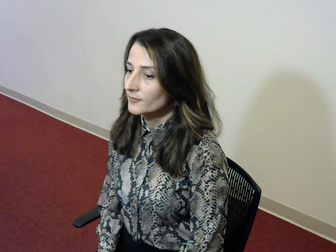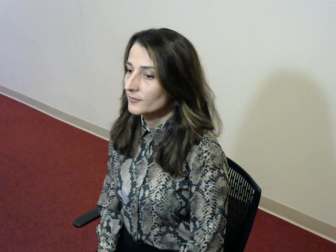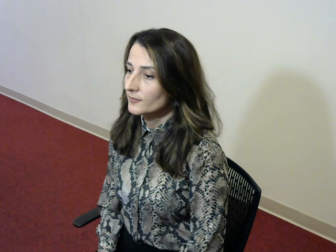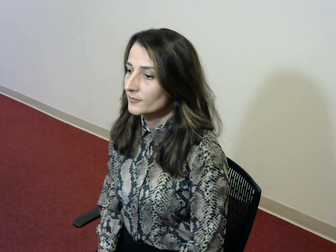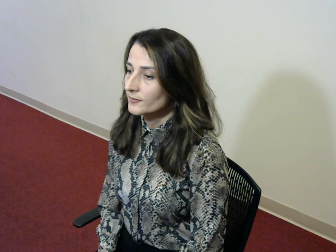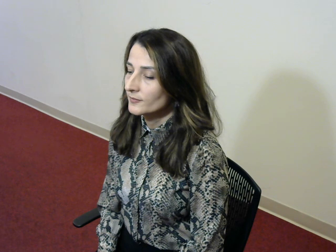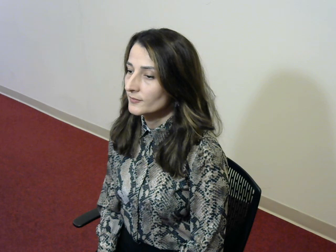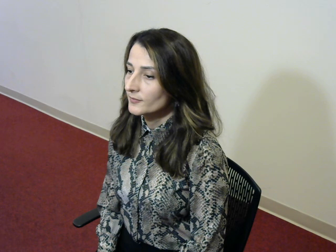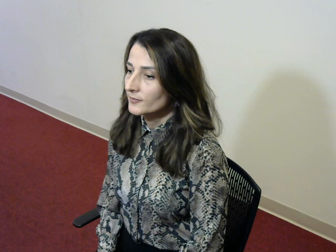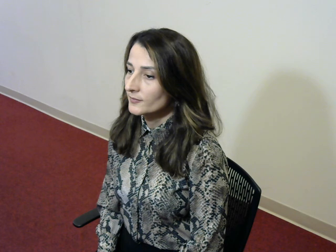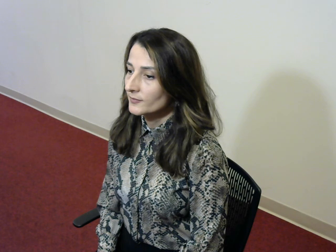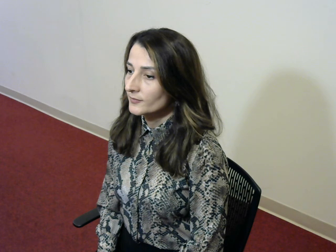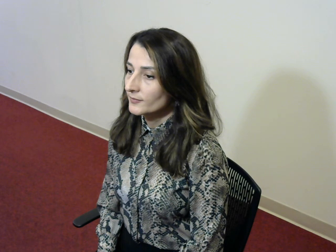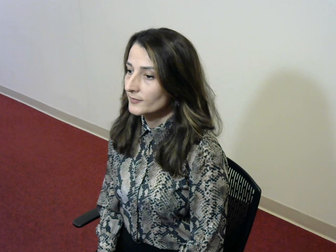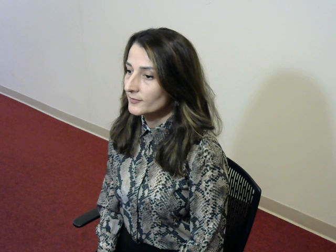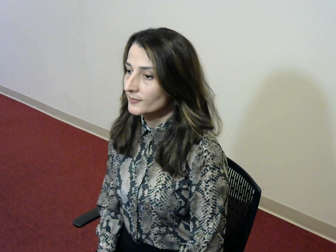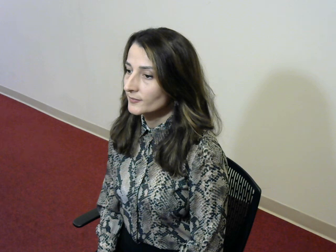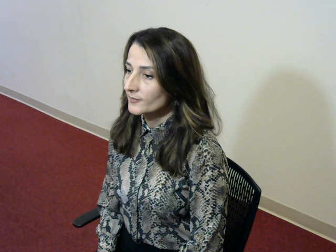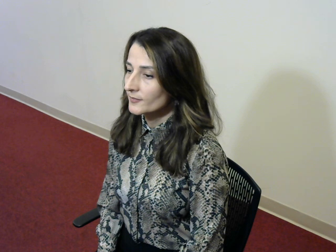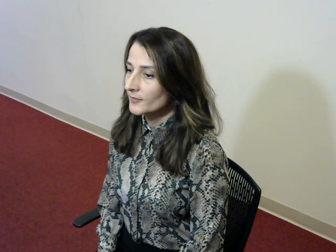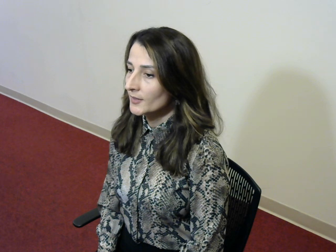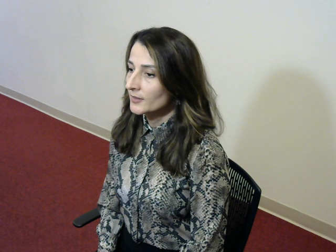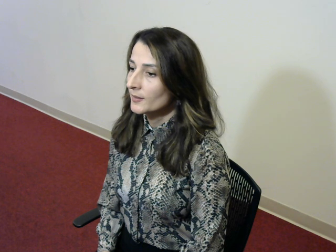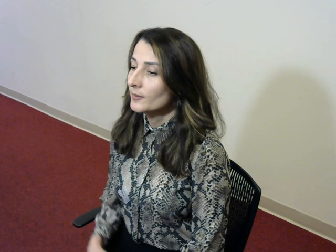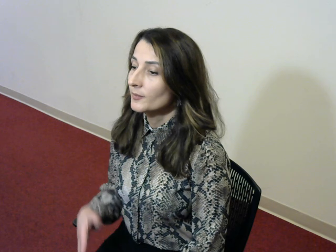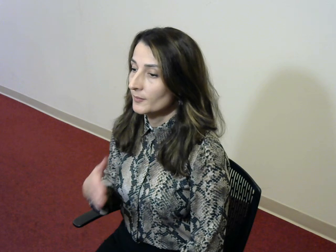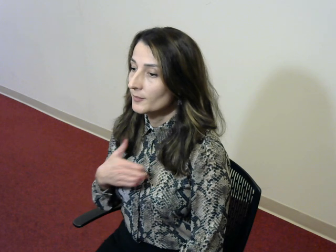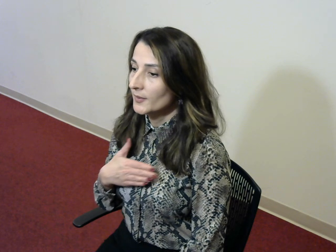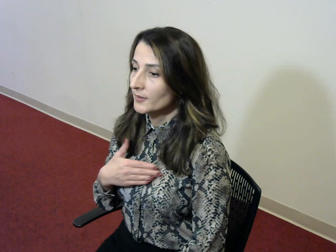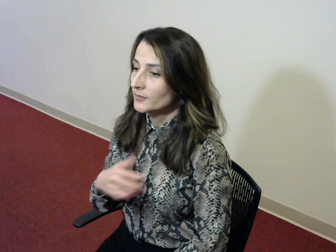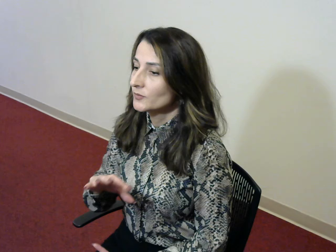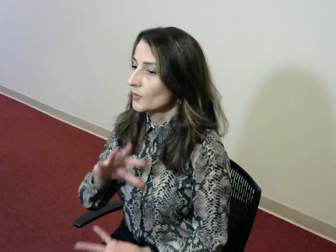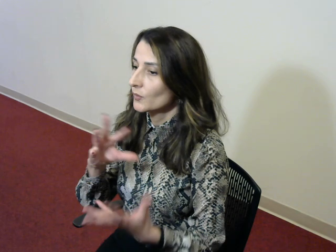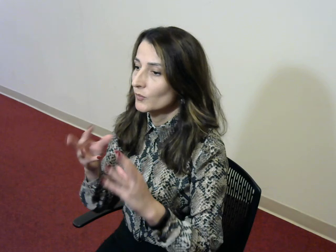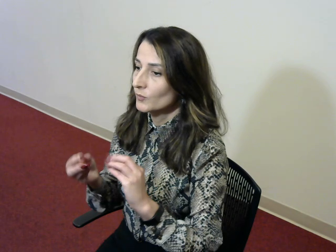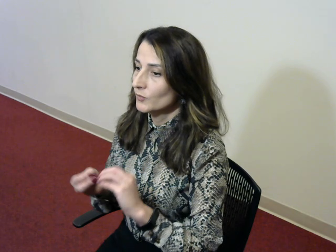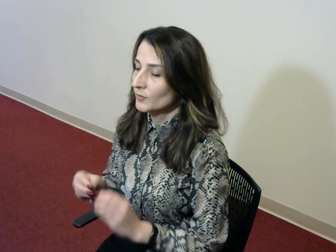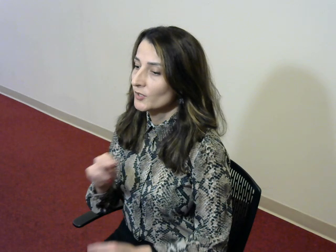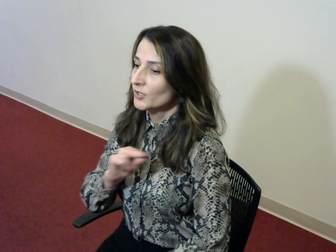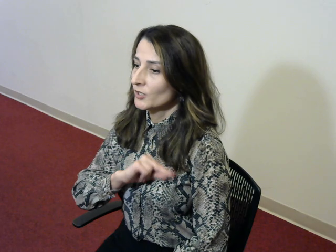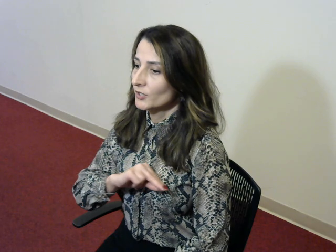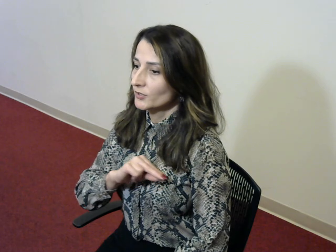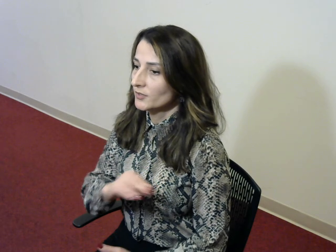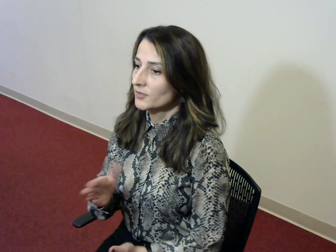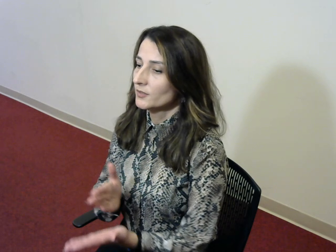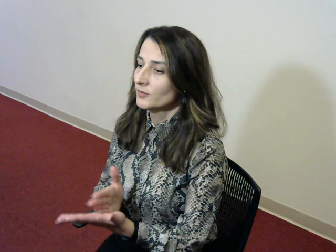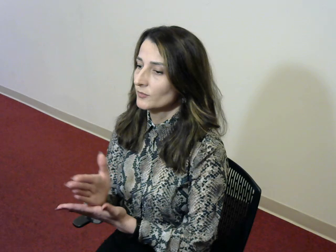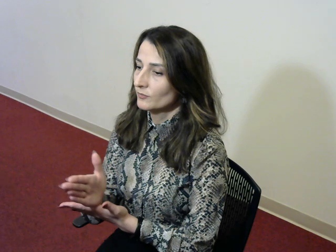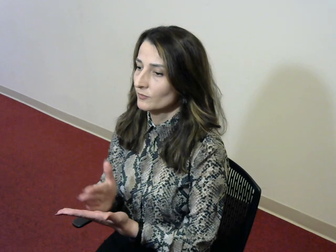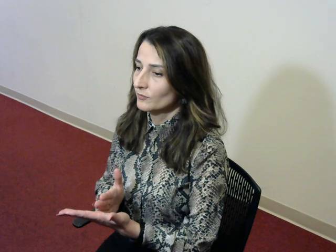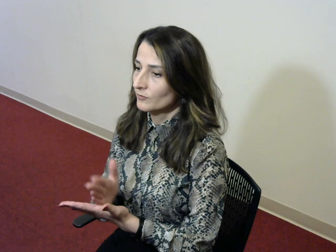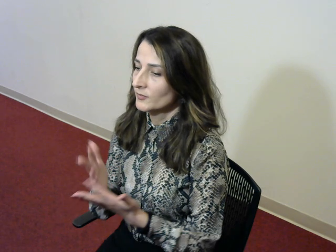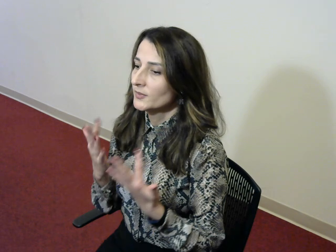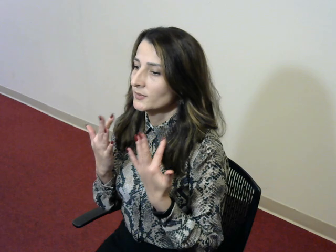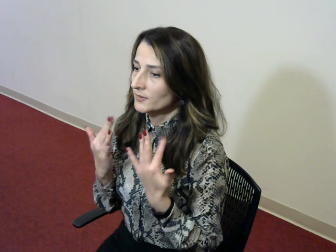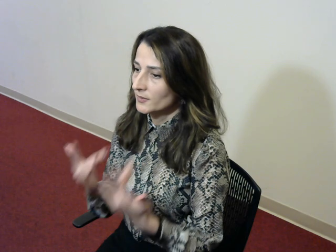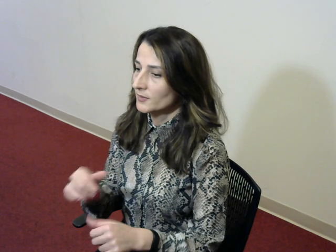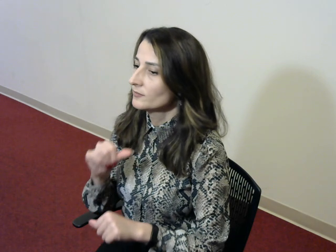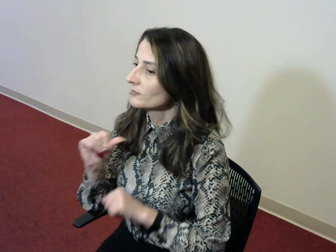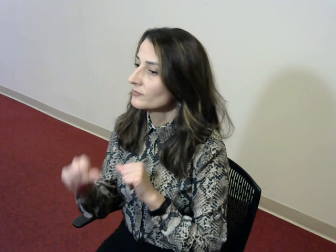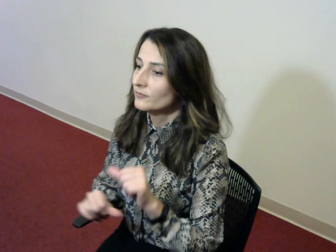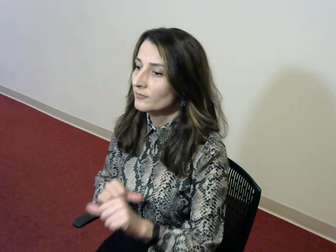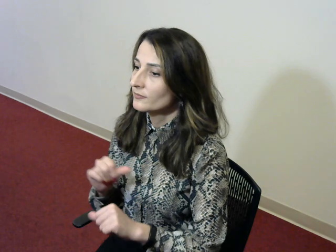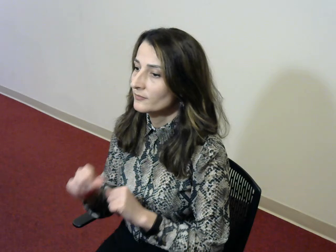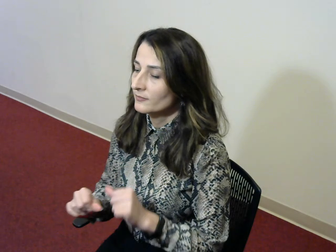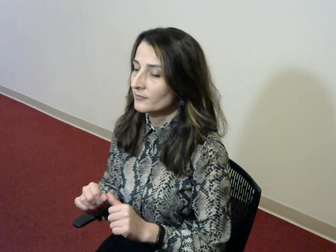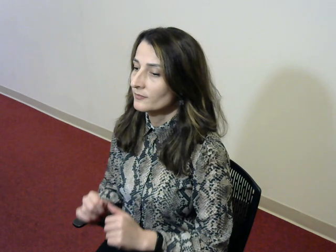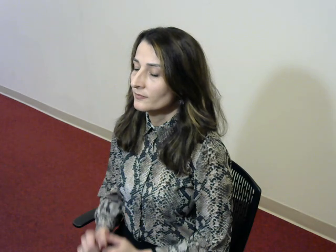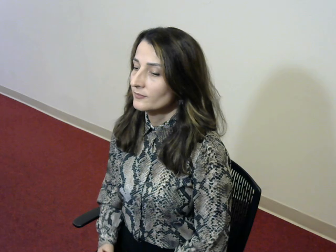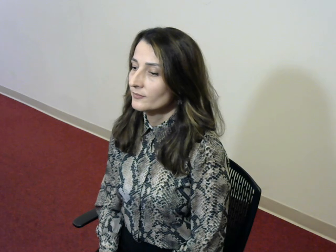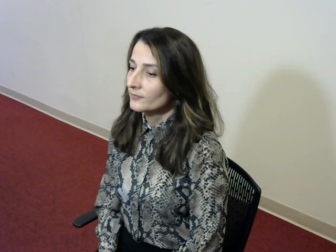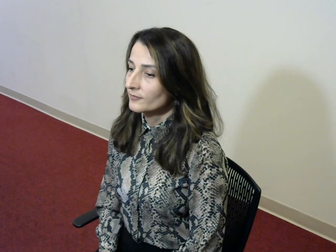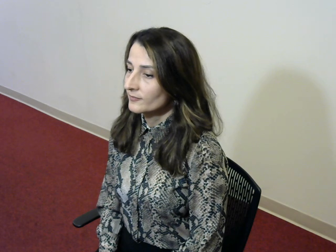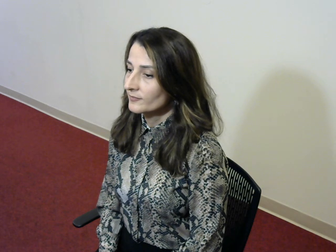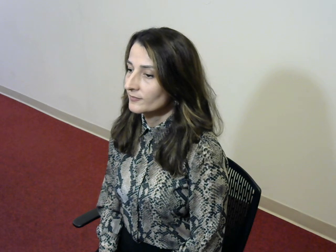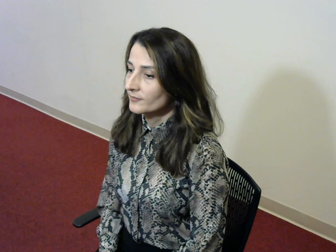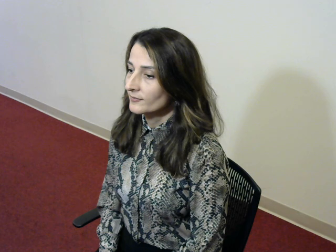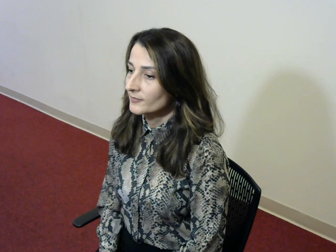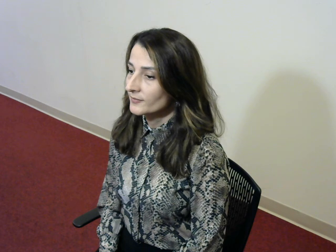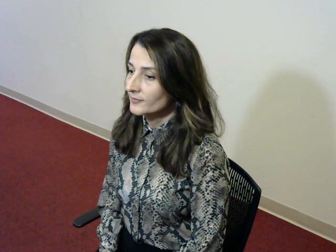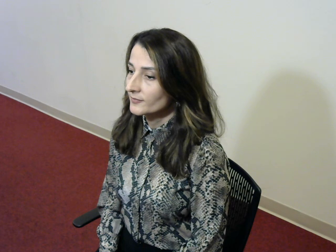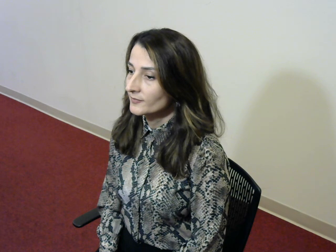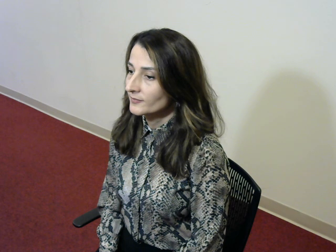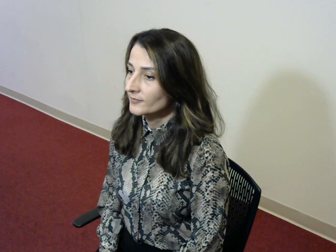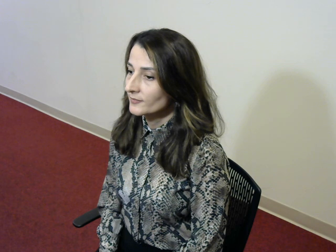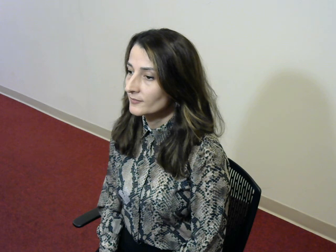Mənim ümumi iş stajım neçə ildir?